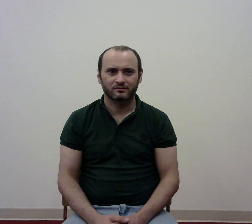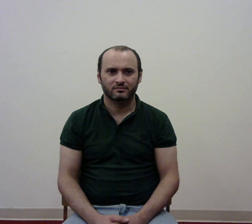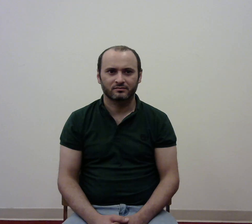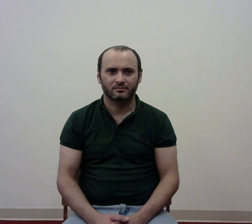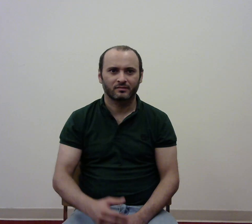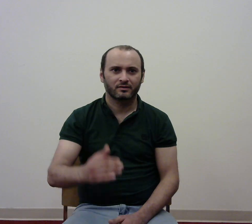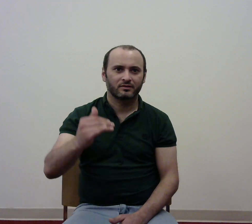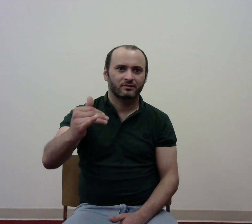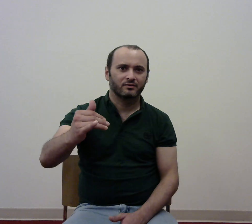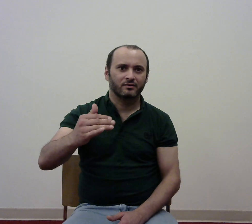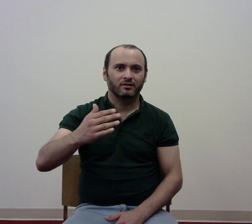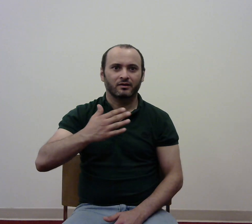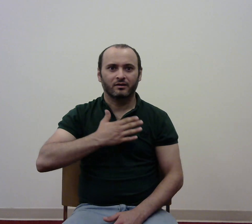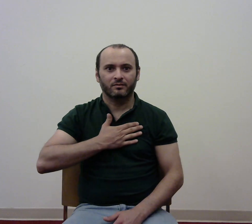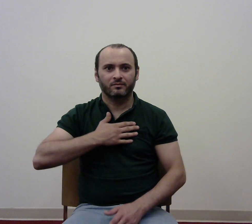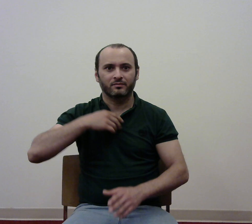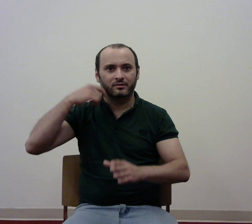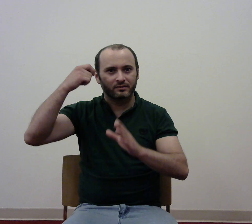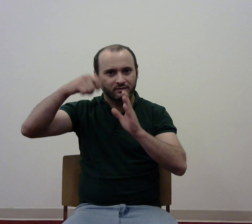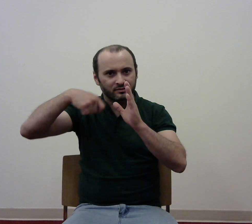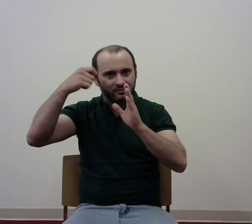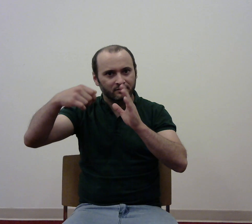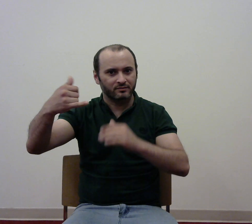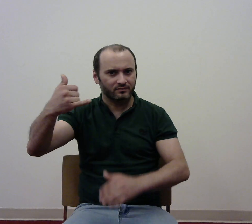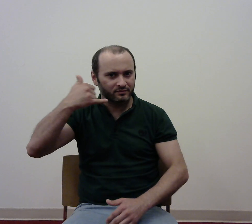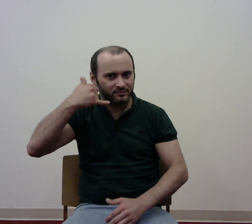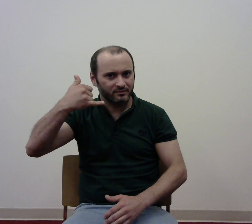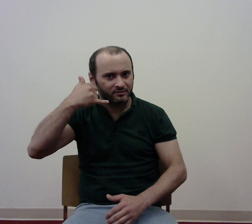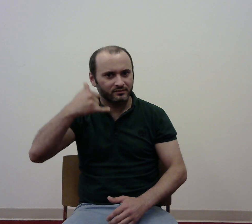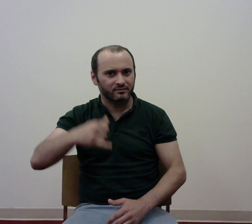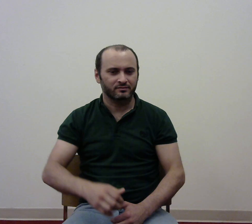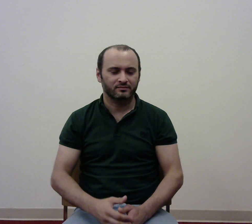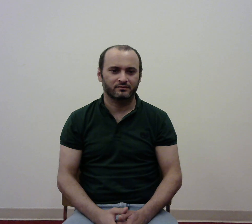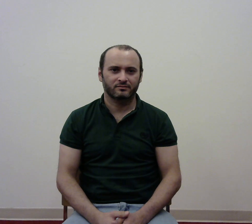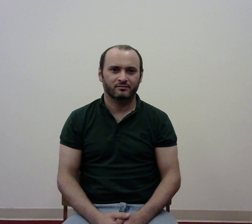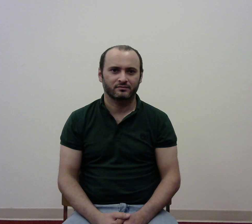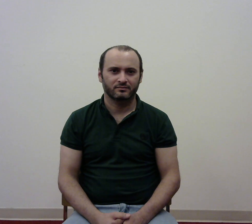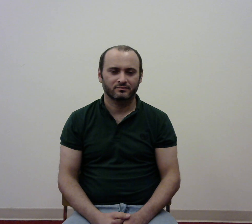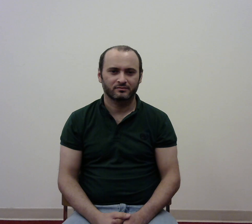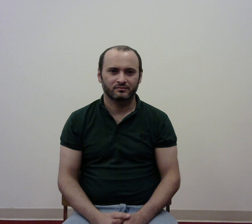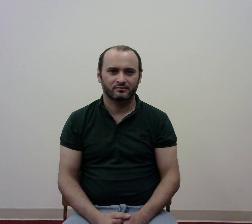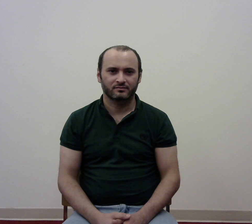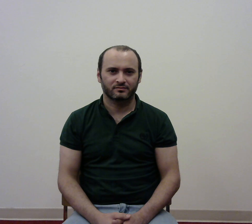Siz mənə video zəng edin